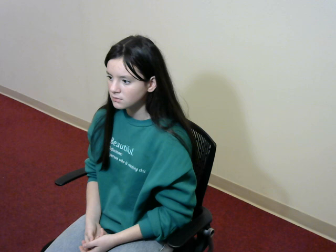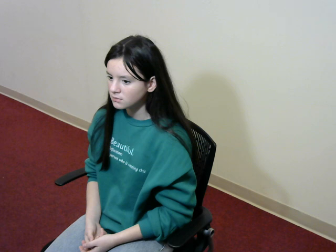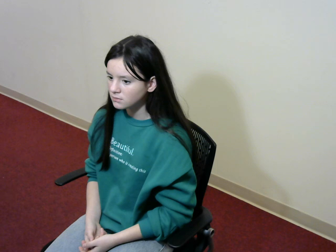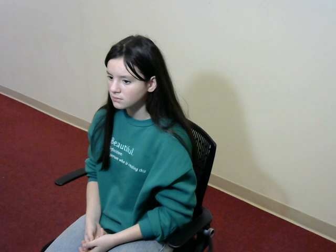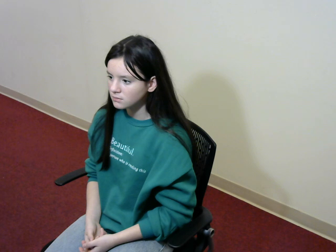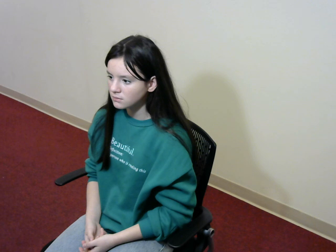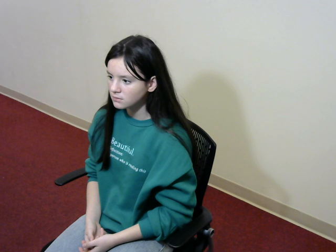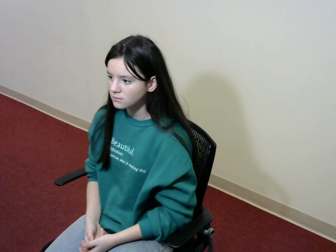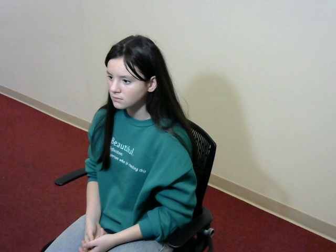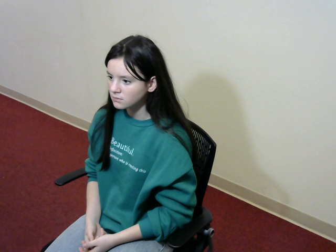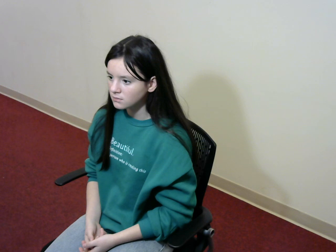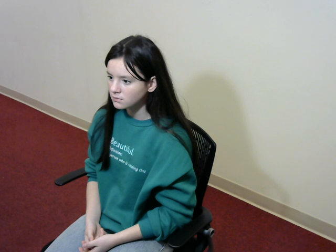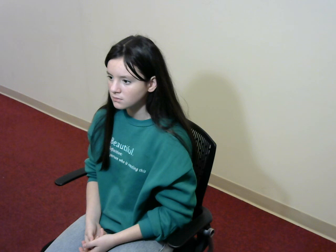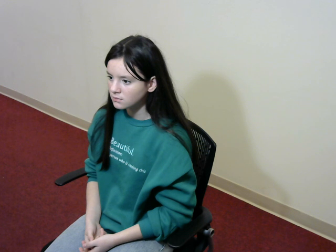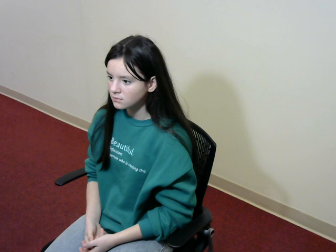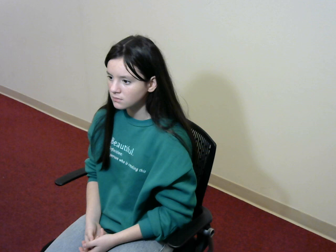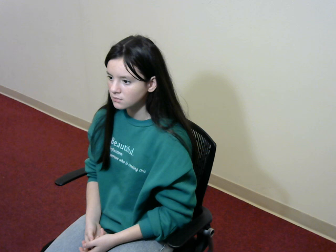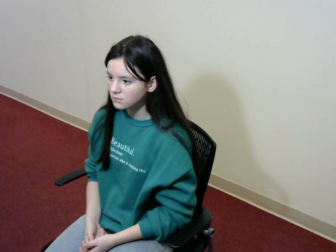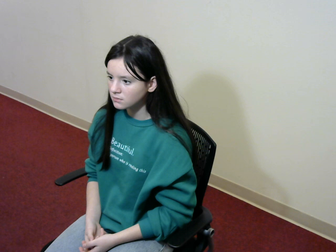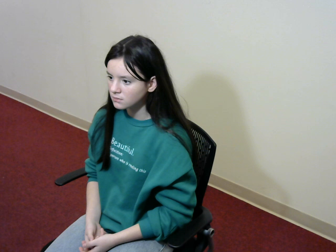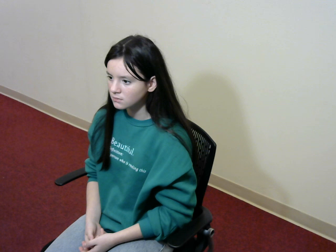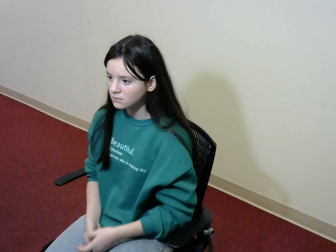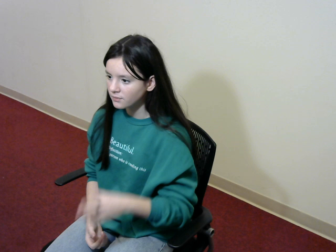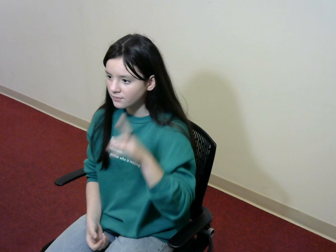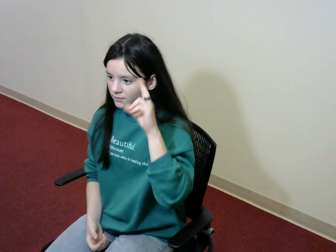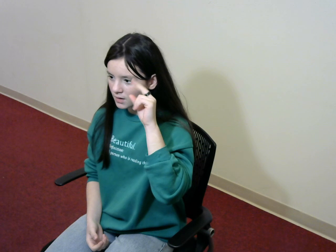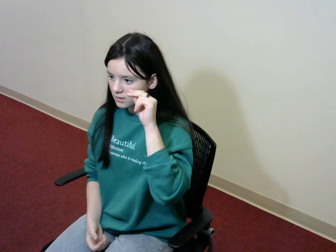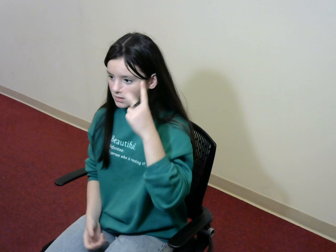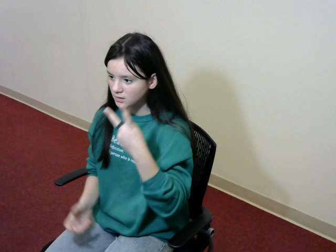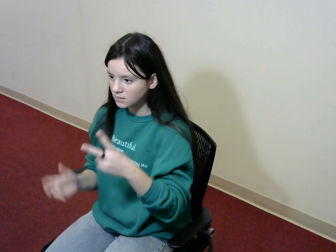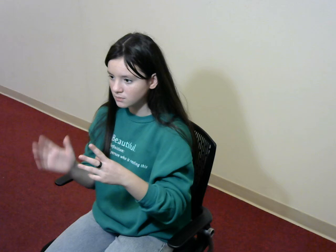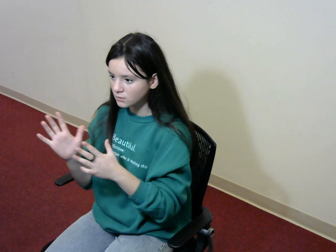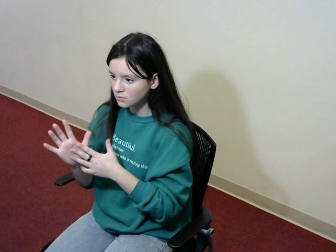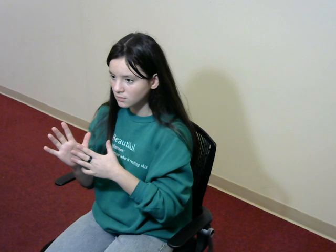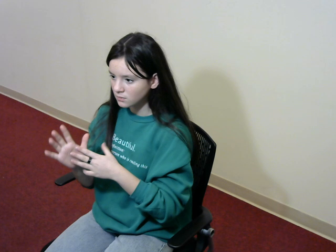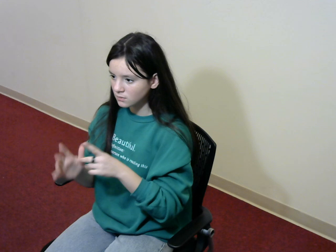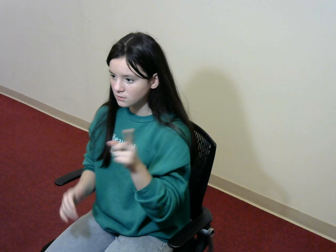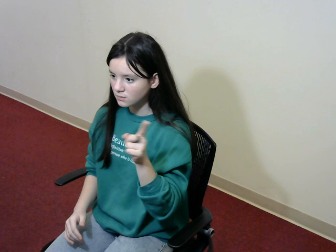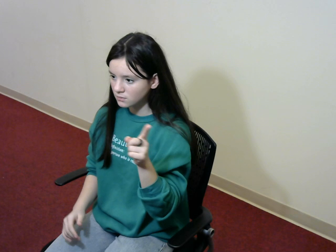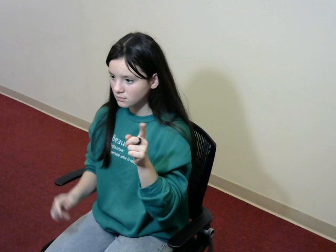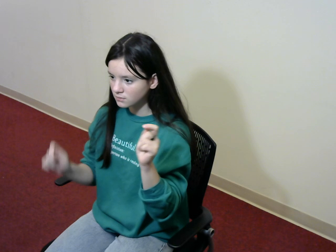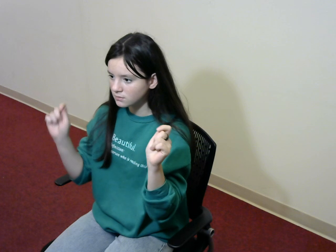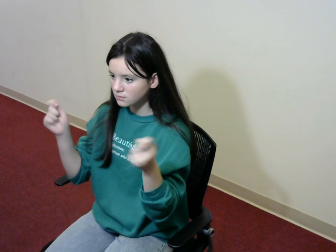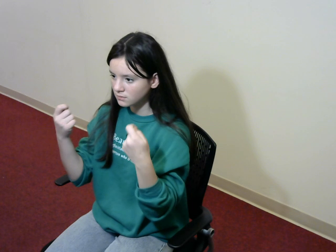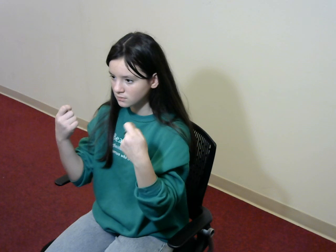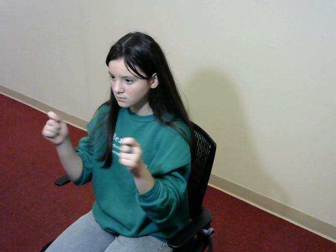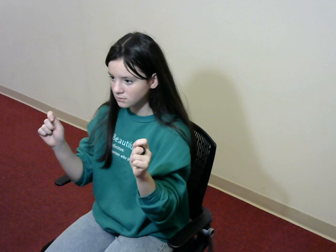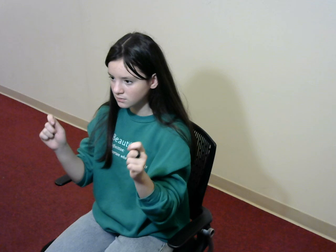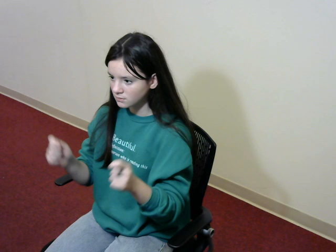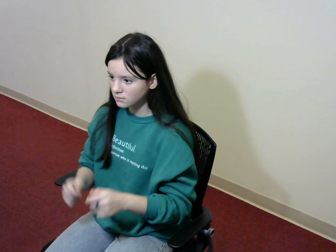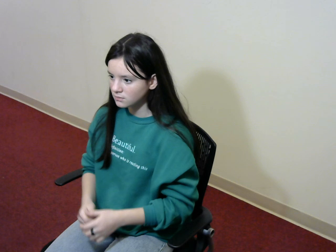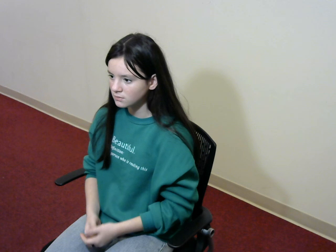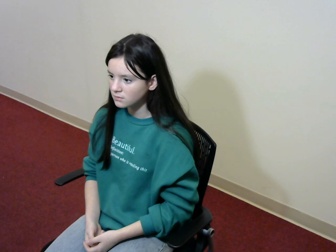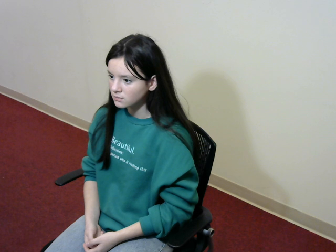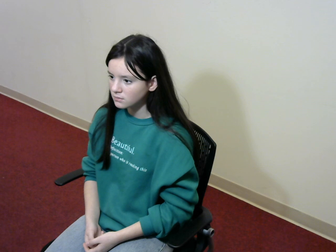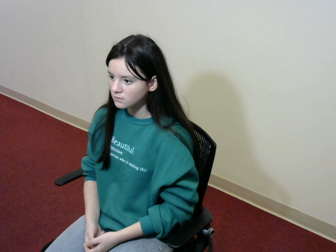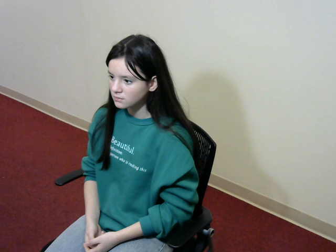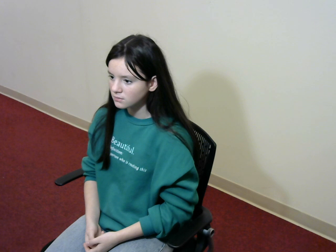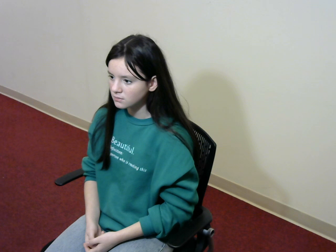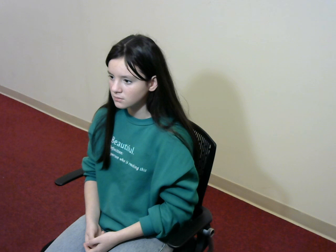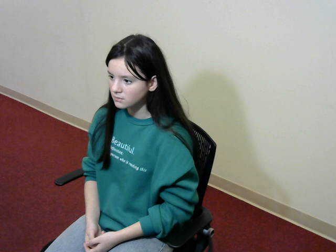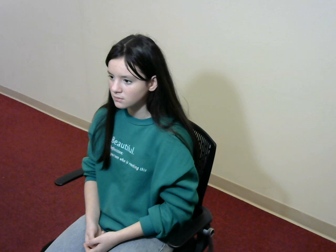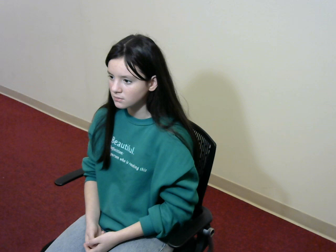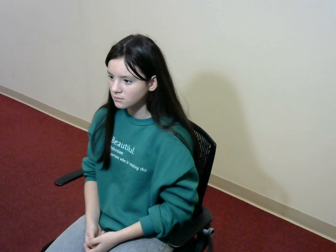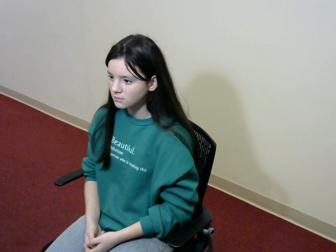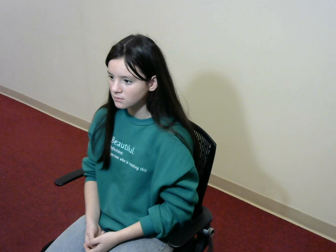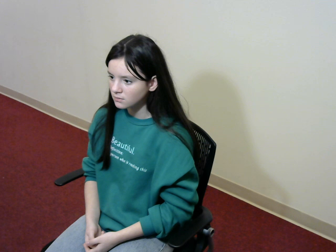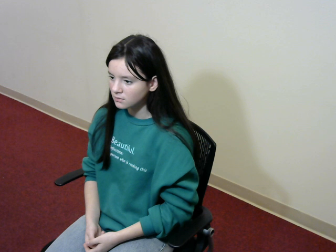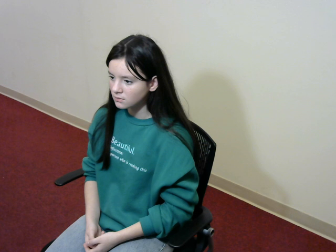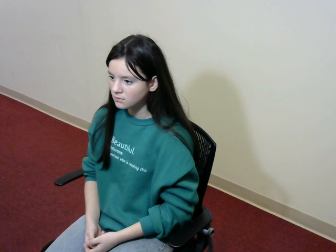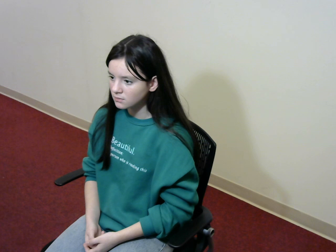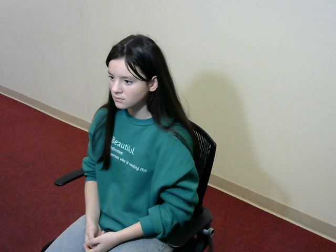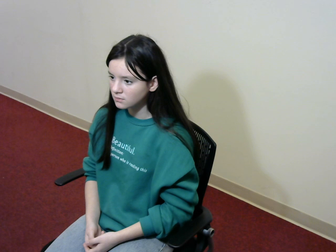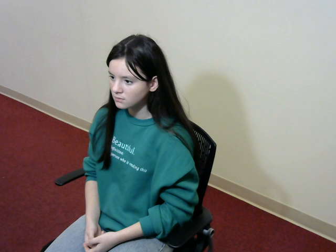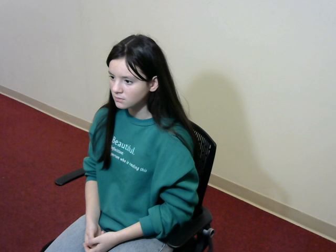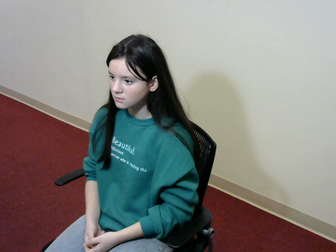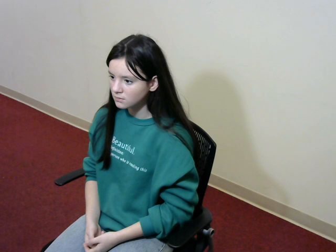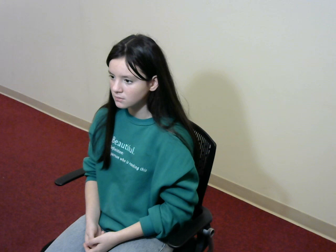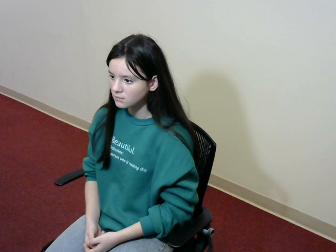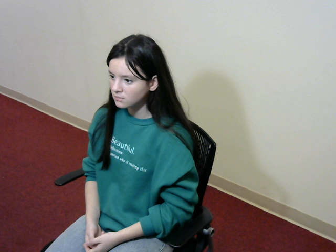Ayın 29-u onun toyudur